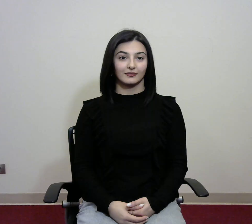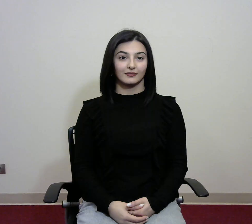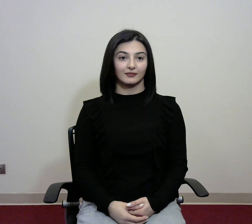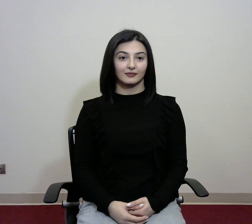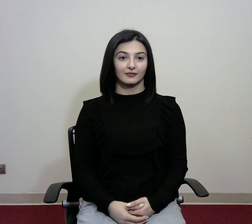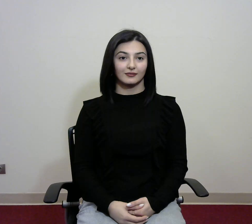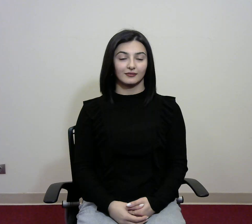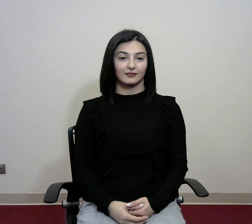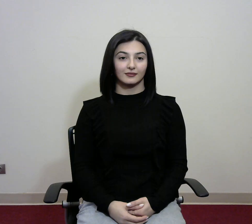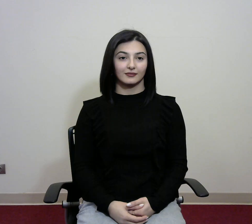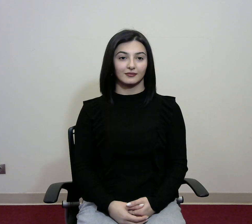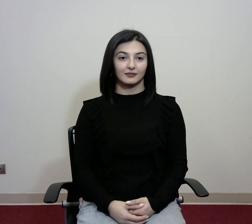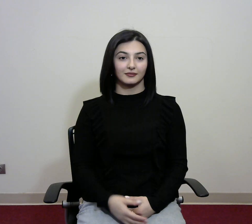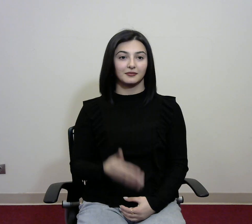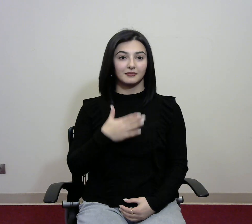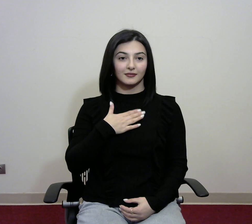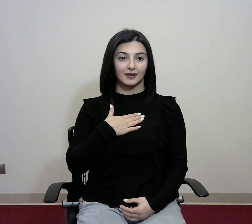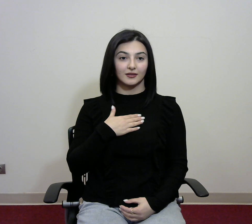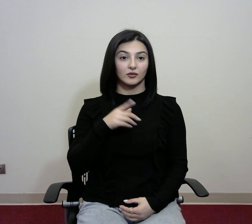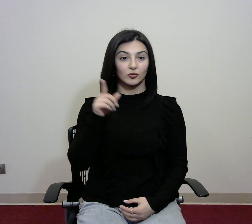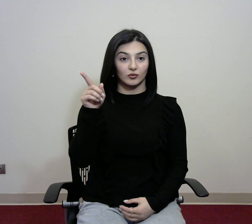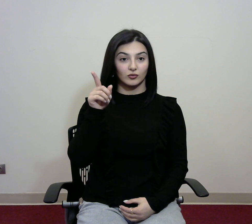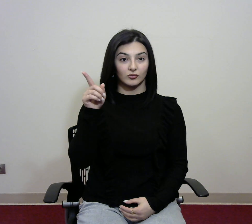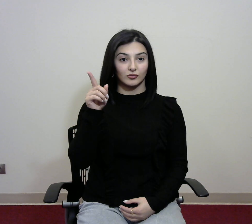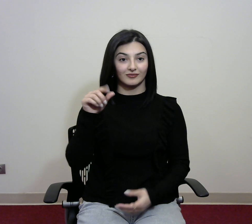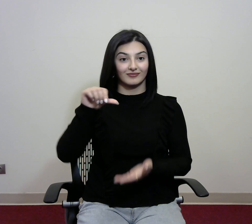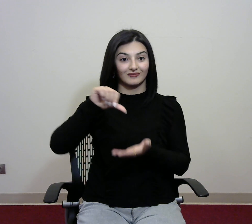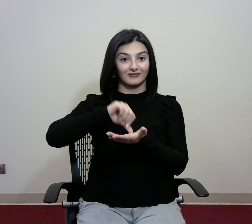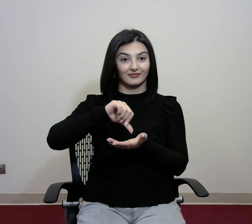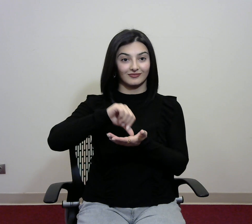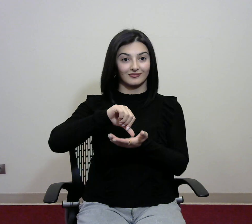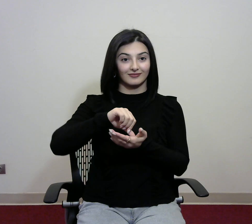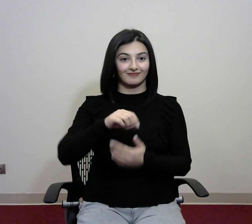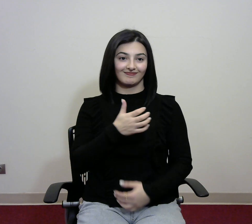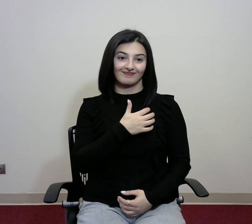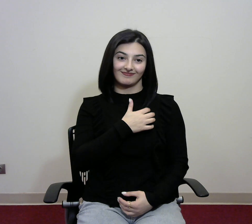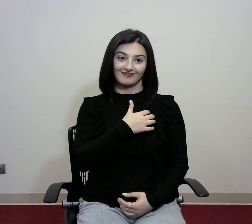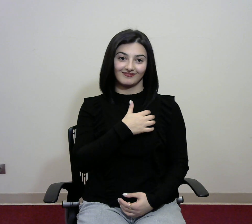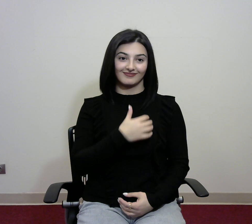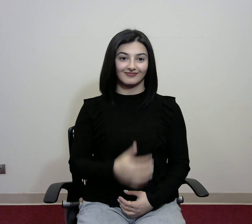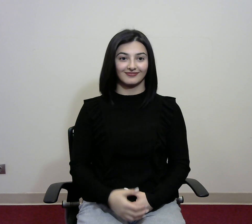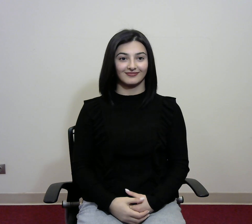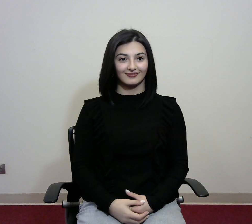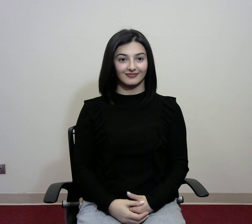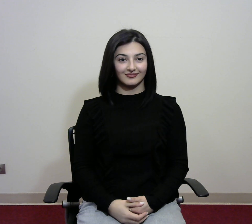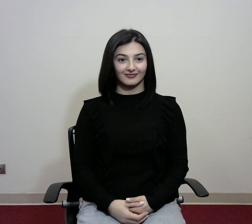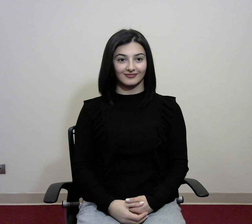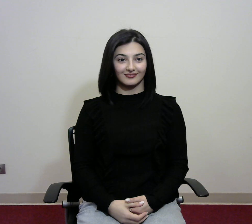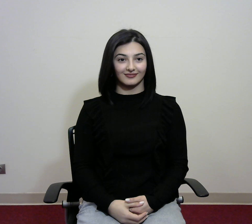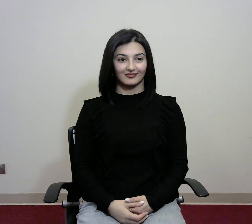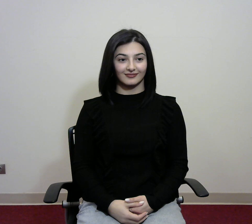Mən orda olmaq istəyərdim